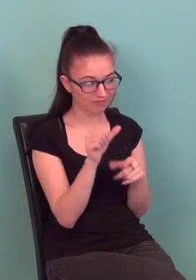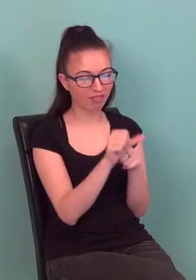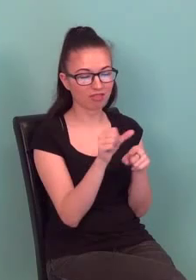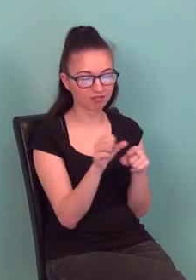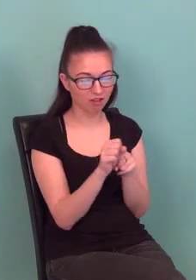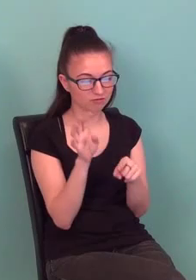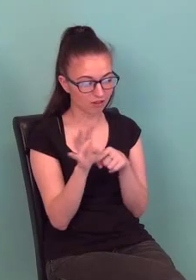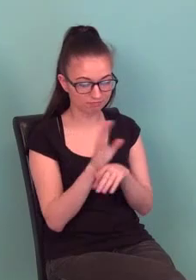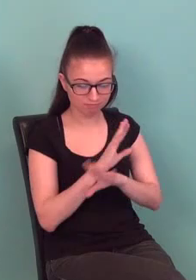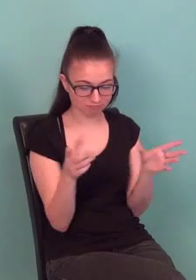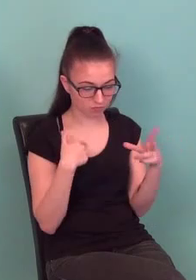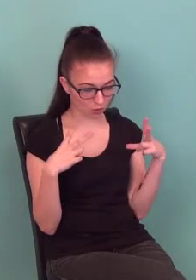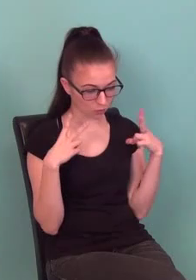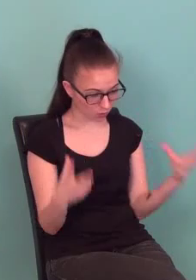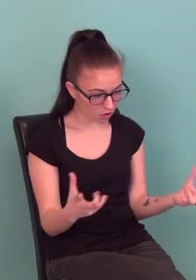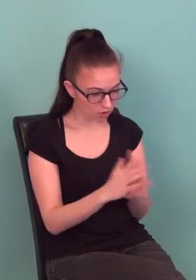Od jedenastego do czternastego nie, bo mam urlop.